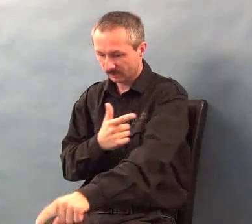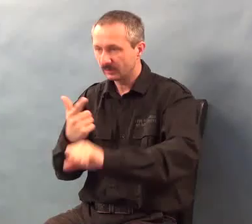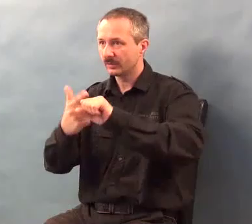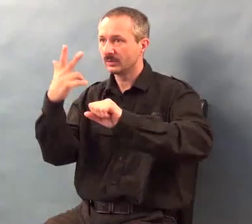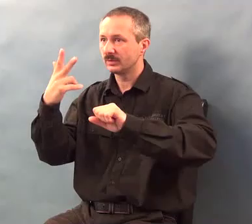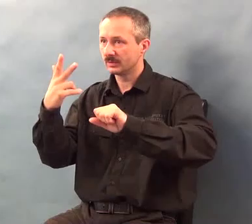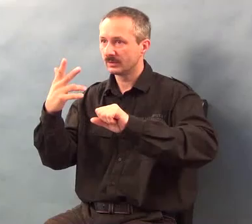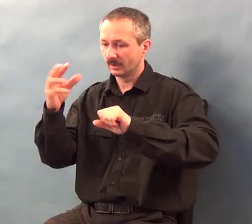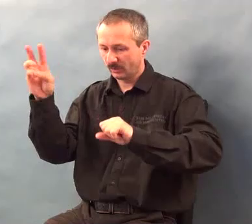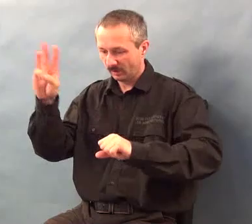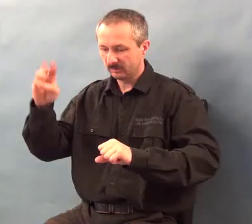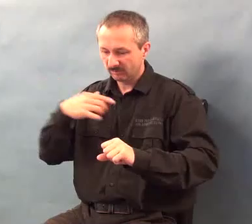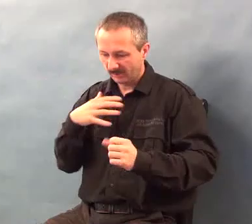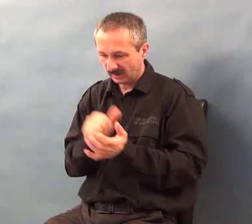Dwudziestego trzeciego, we wtorek jestem zajęty.